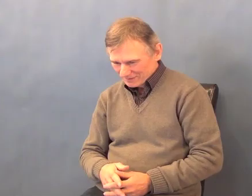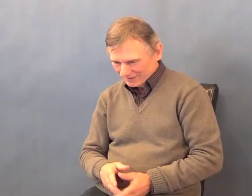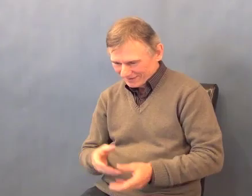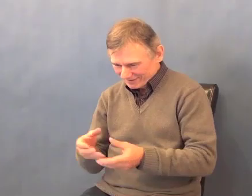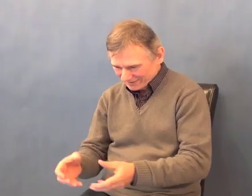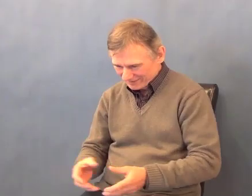Dać.